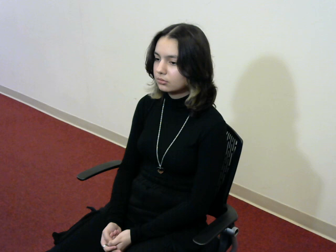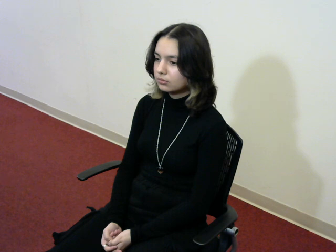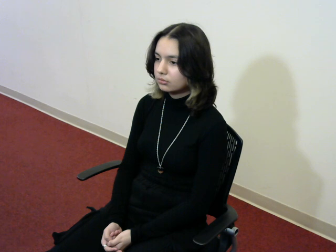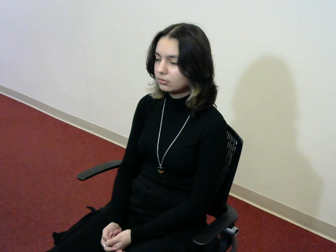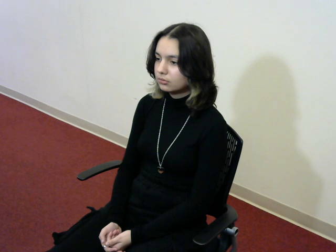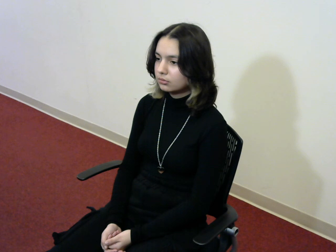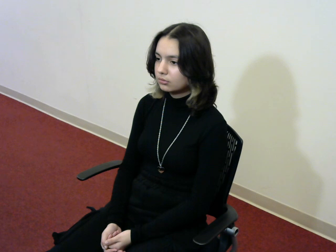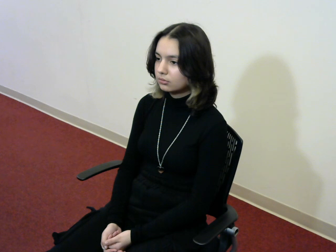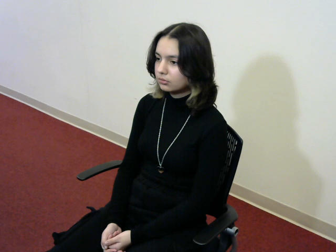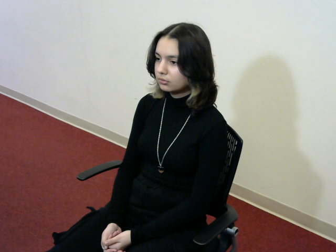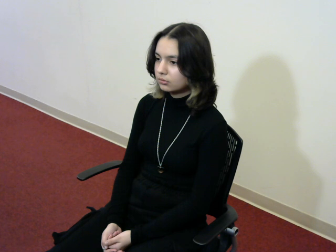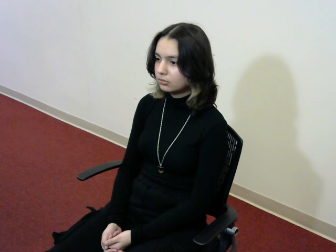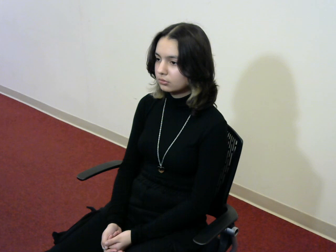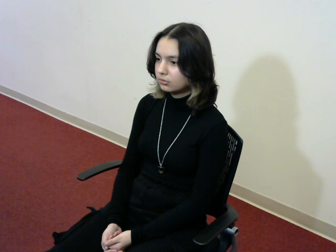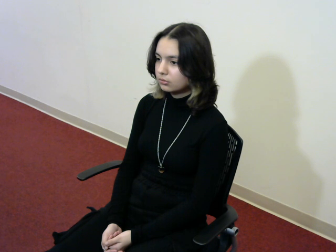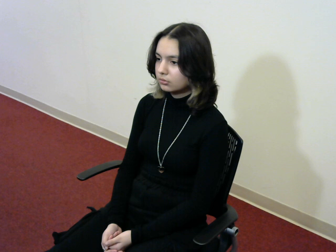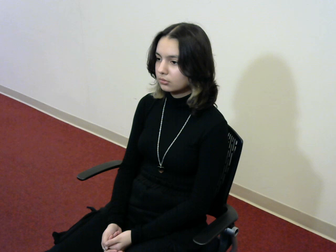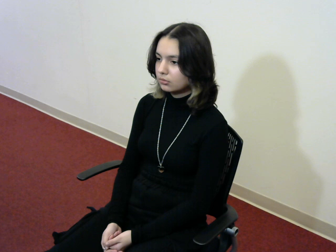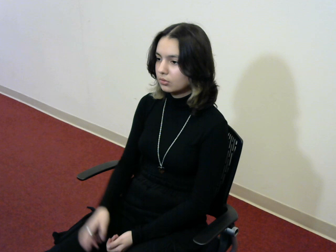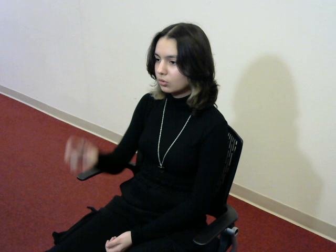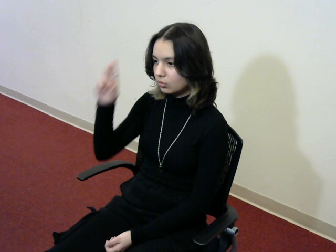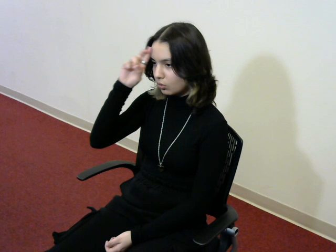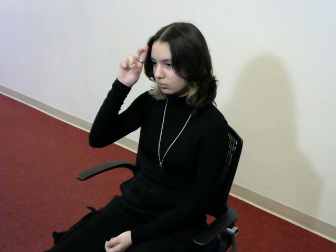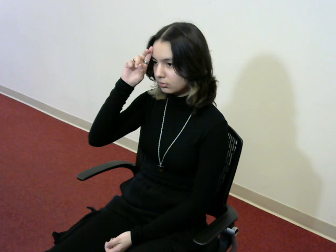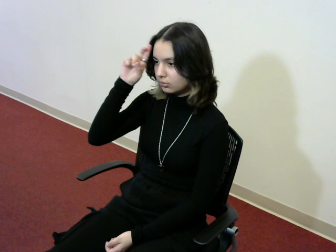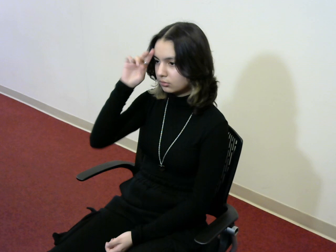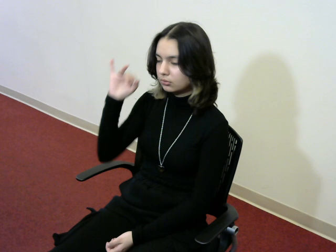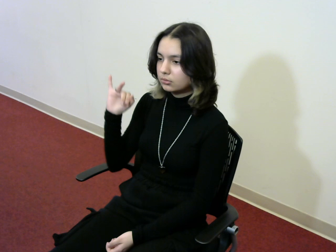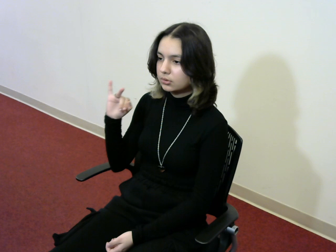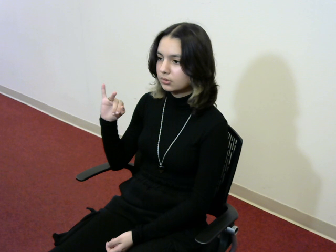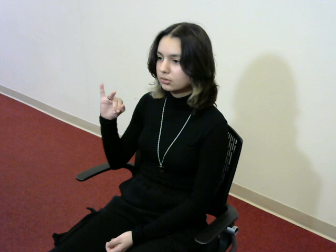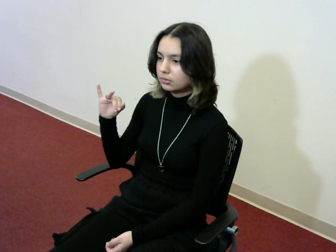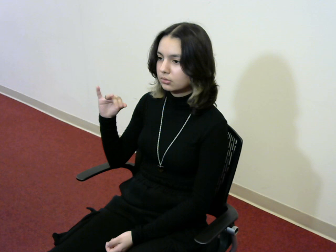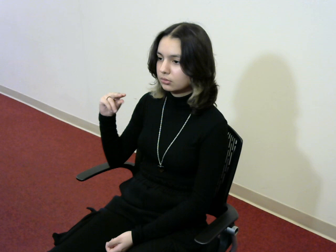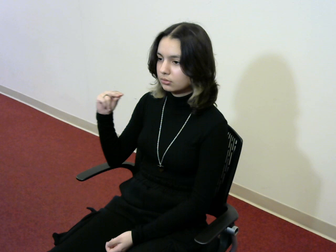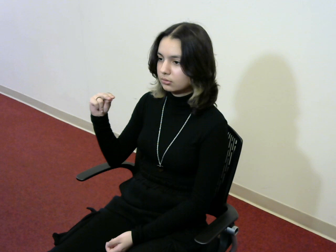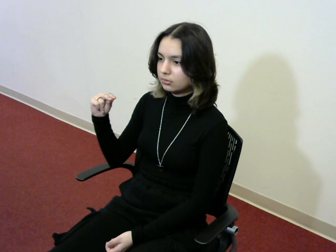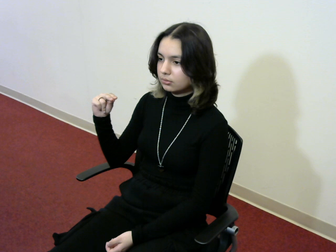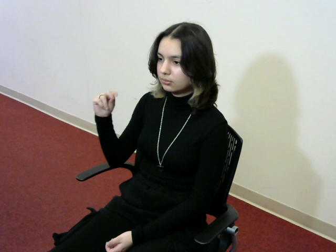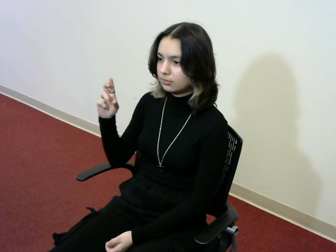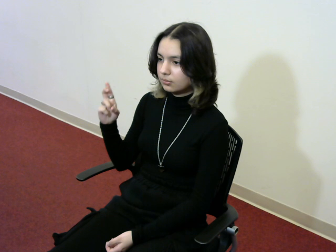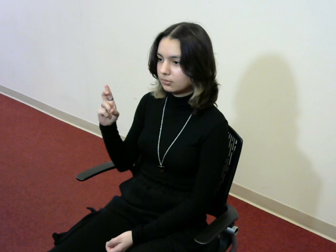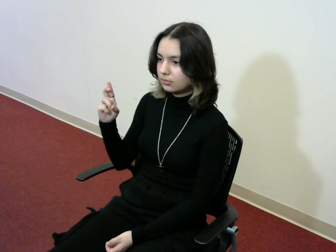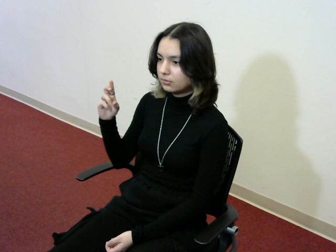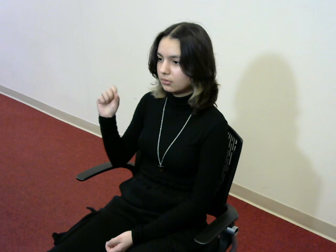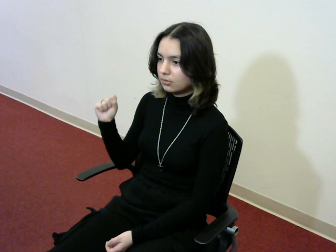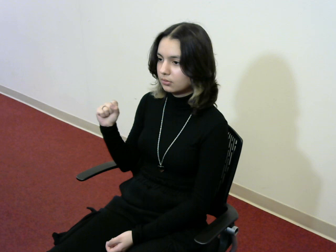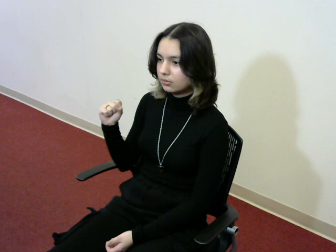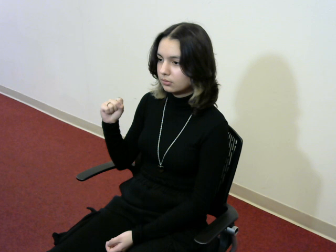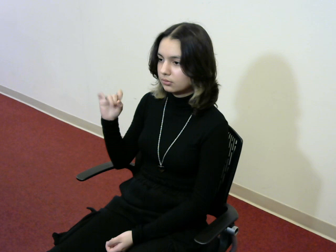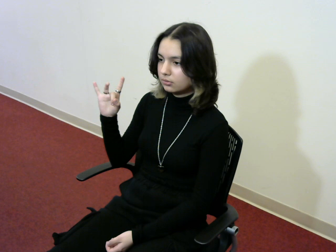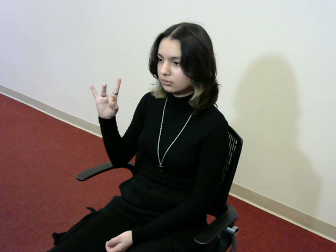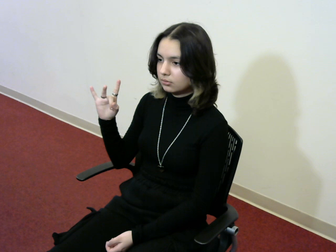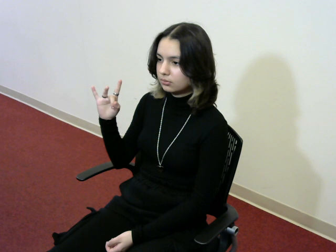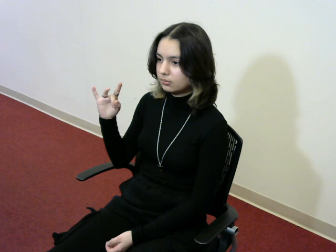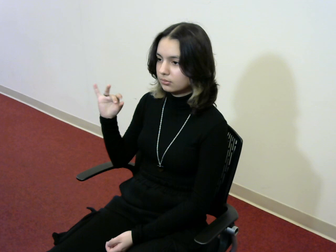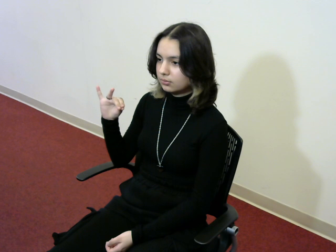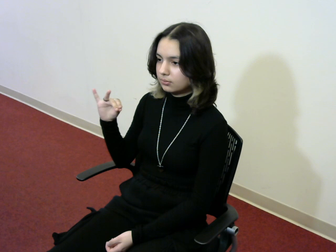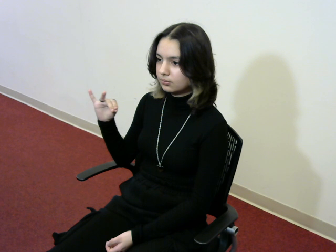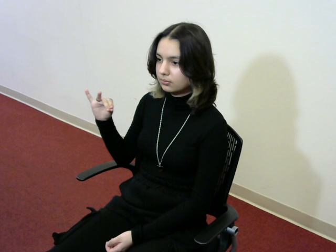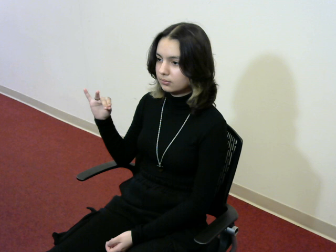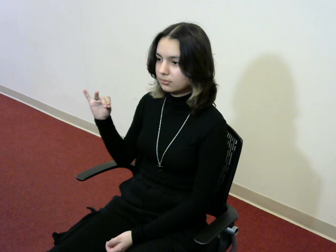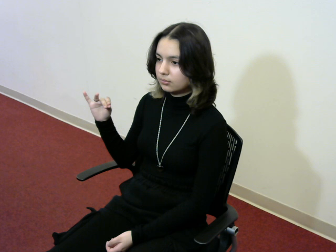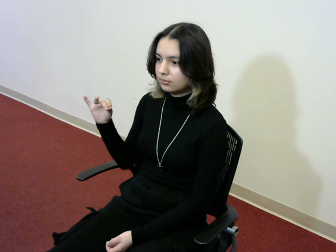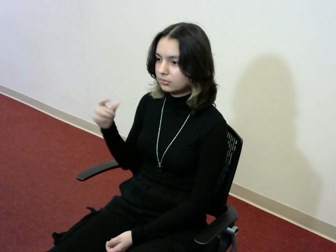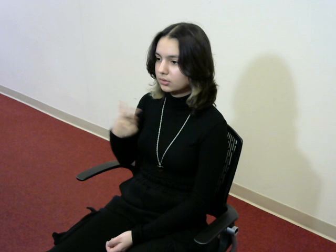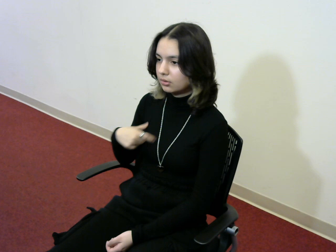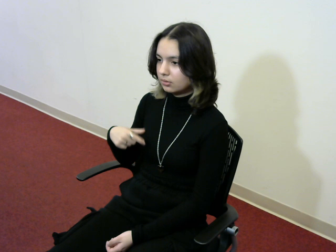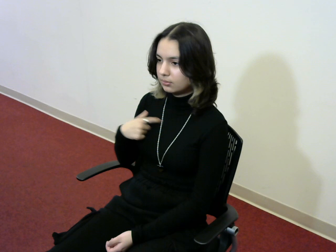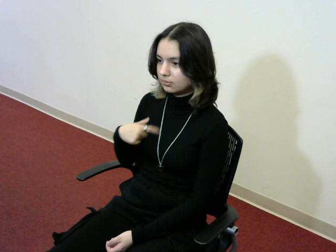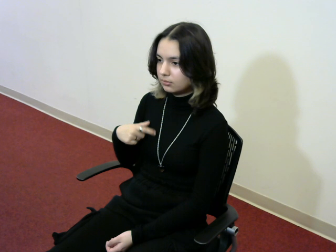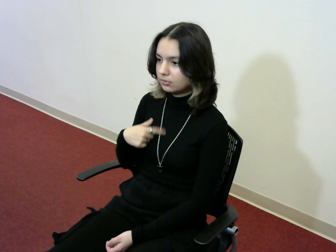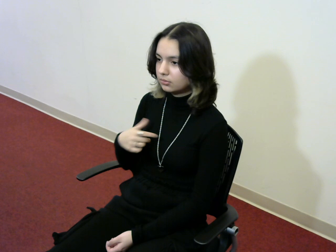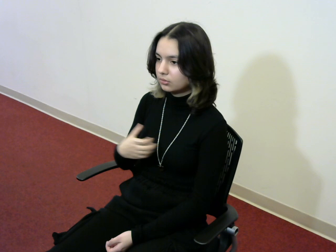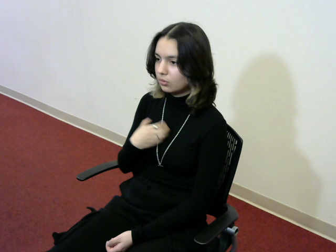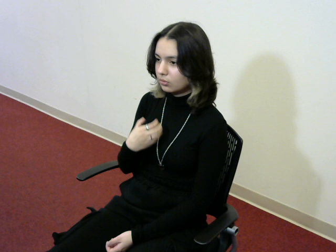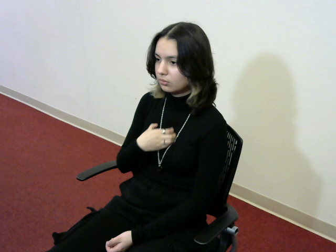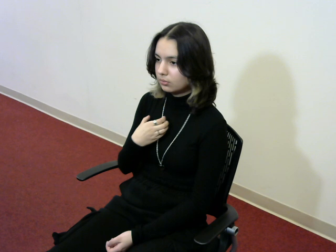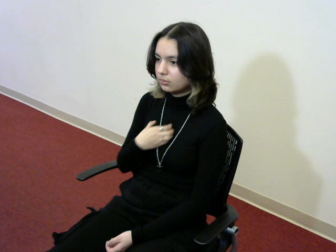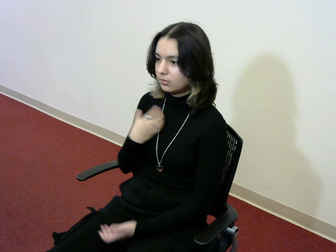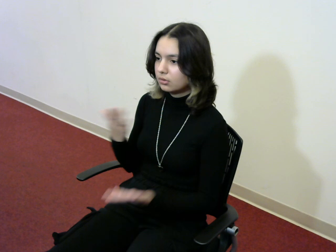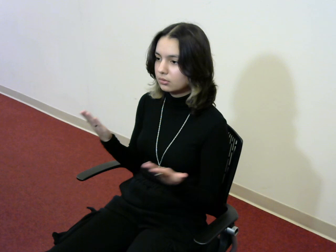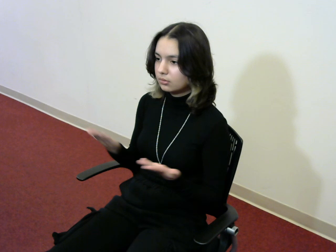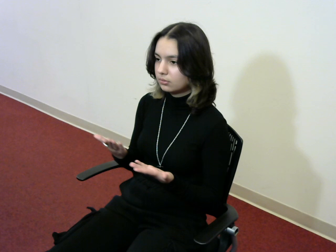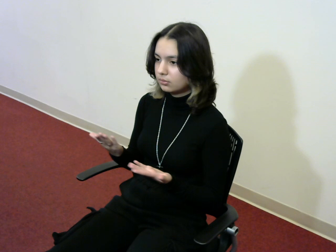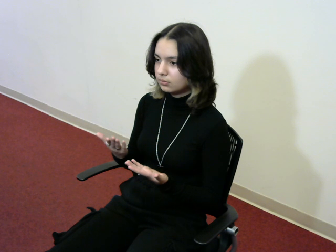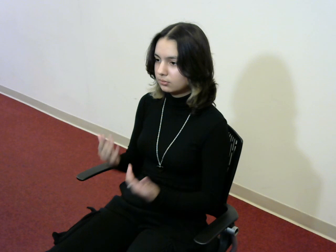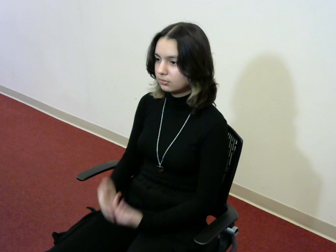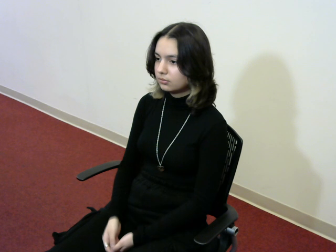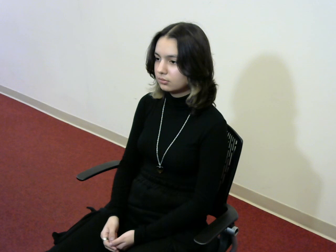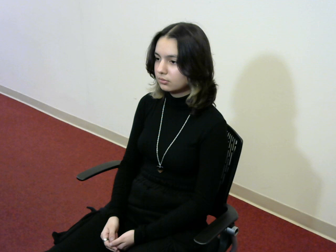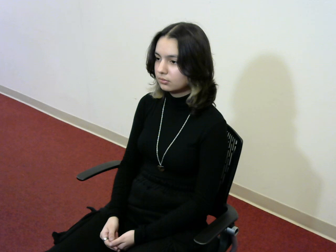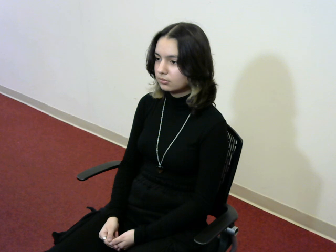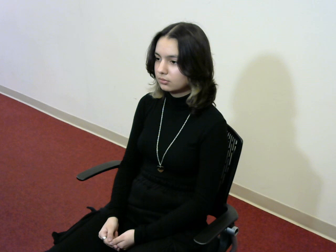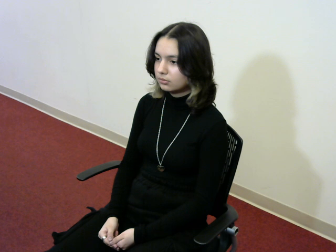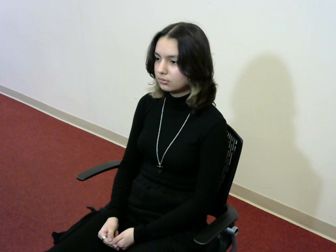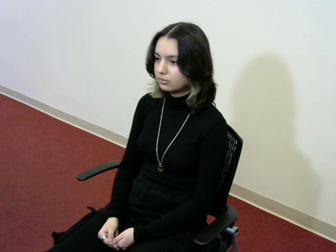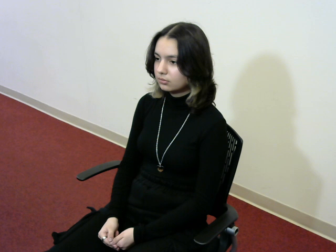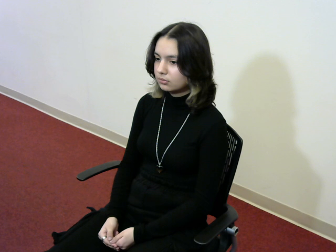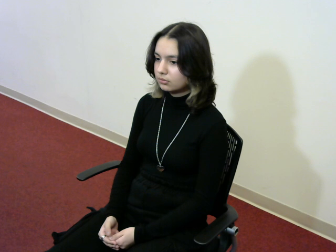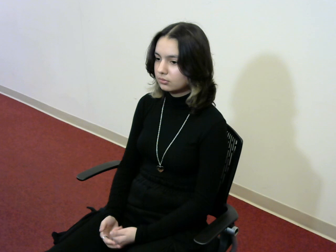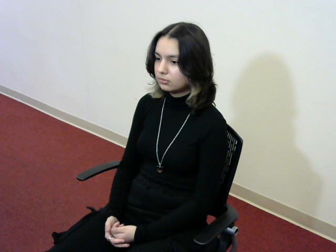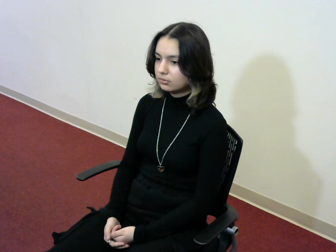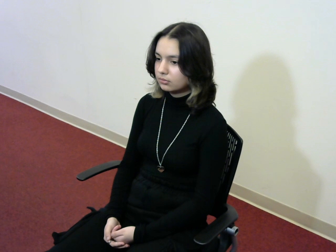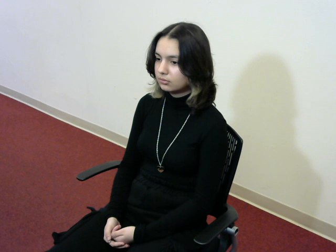Dövlət icbari şəxsi sığorta nədir?